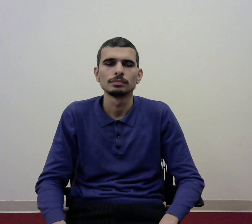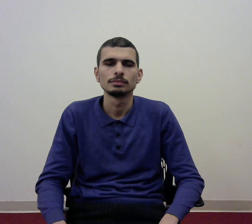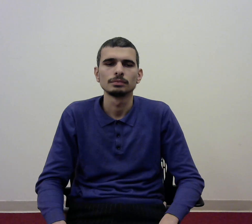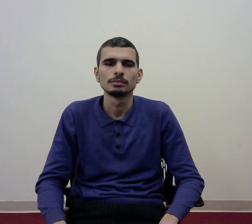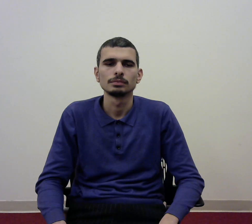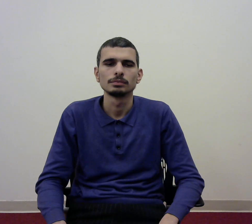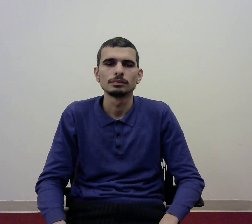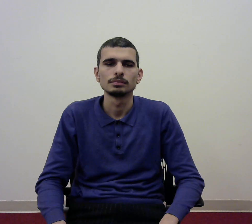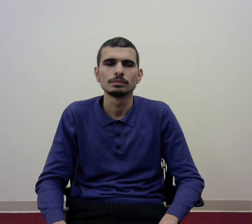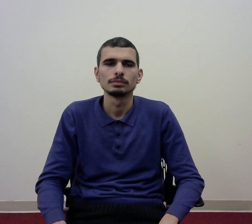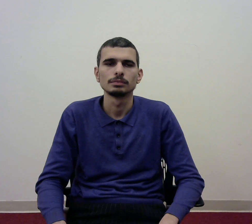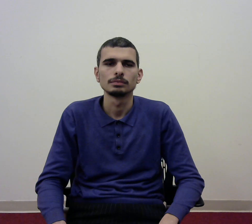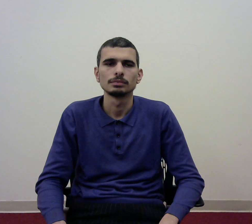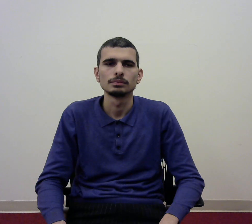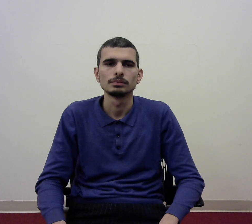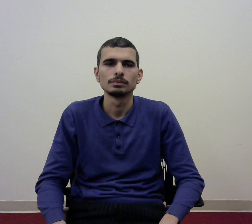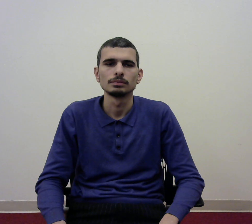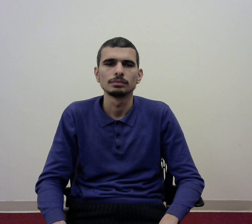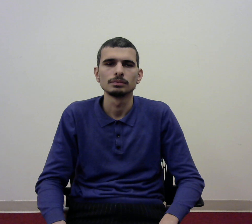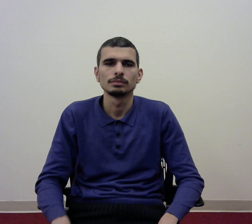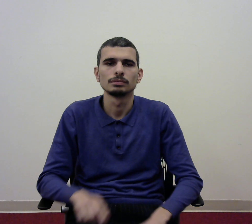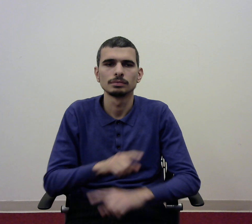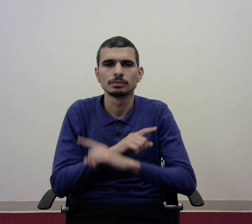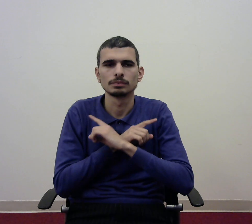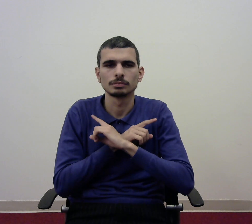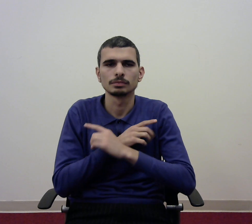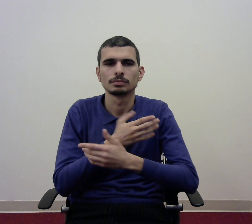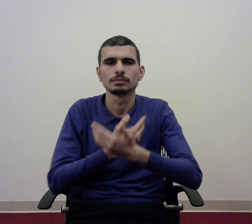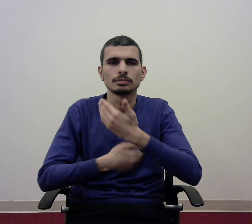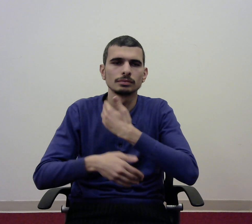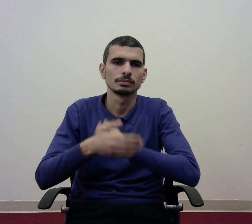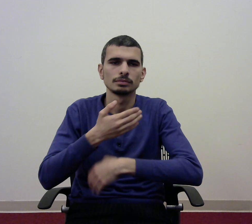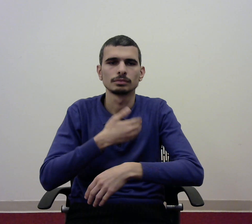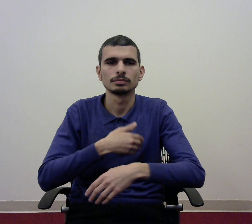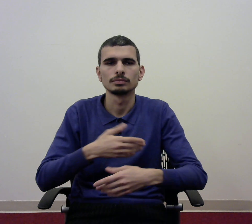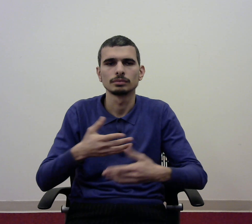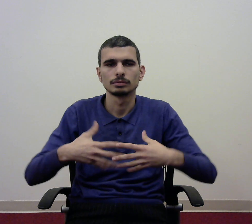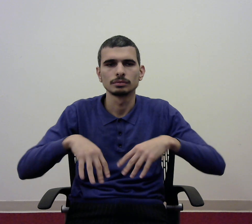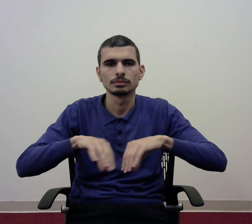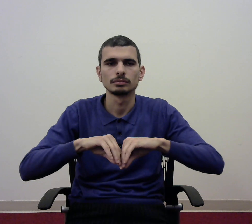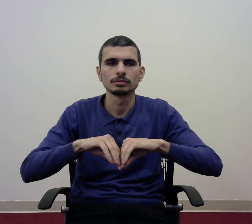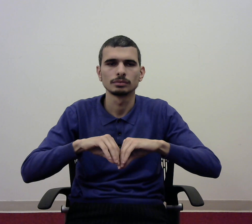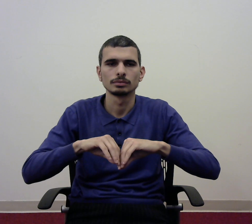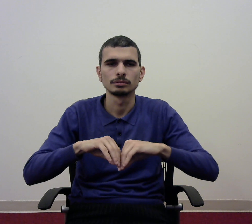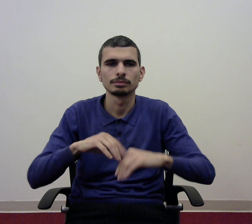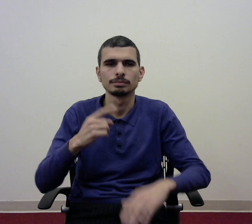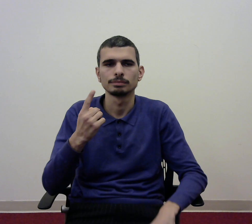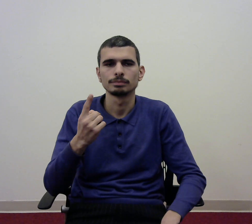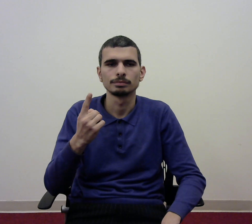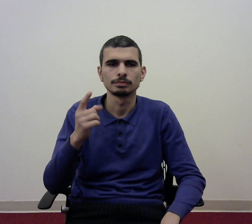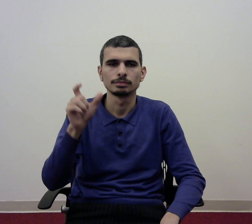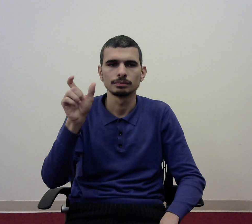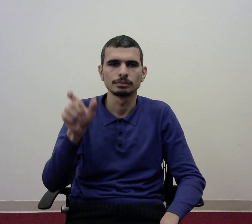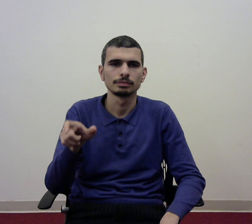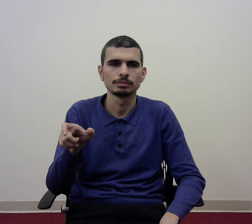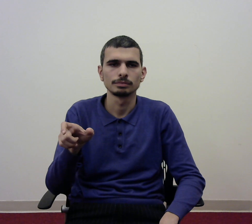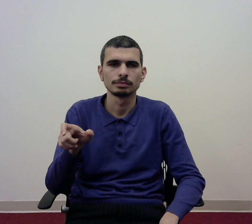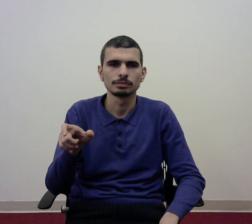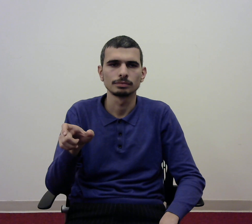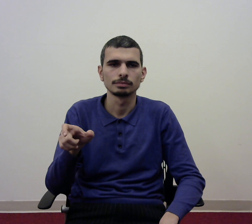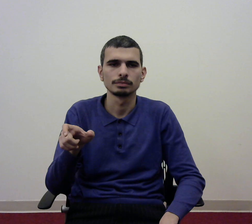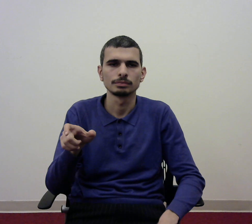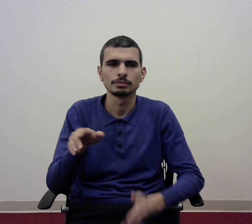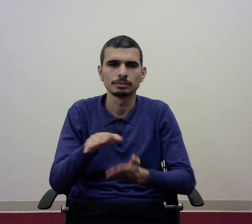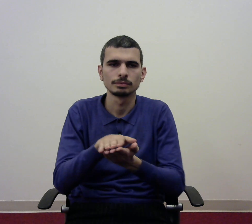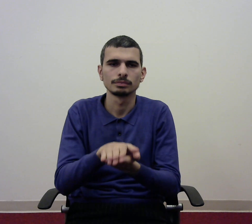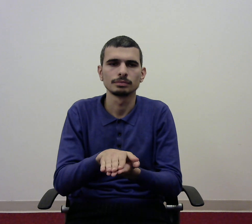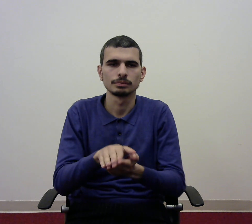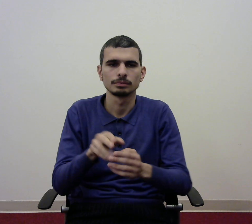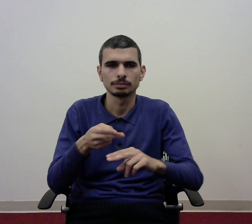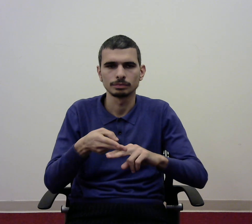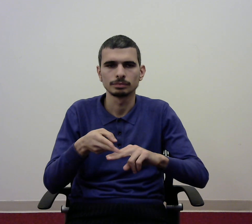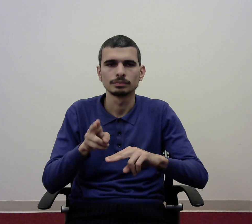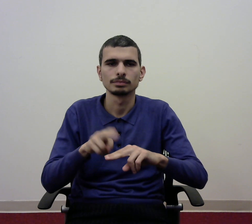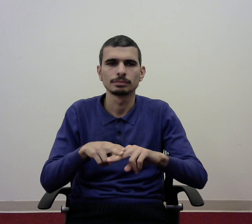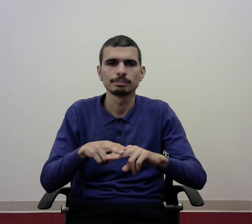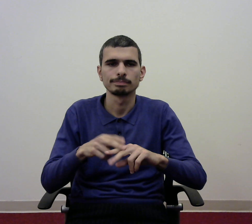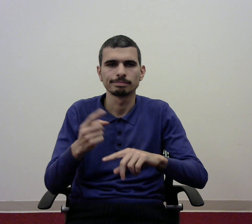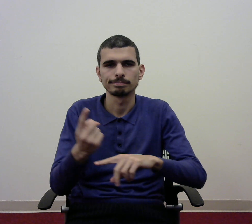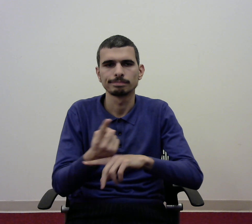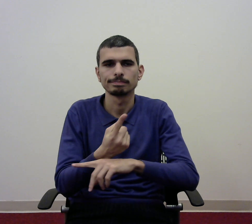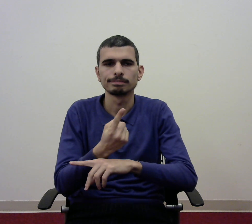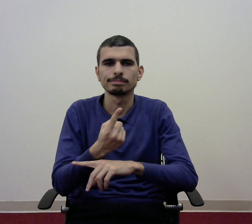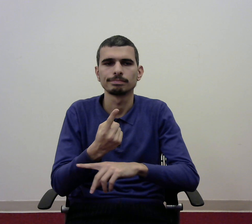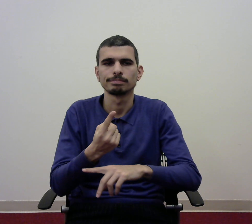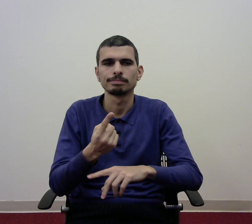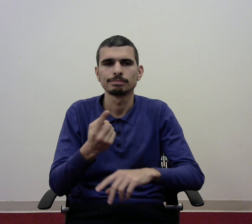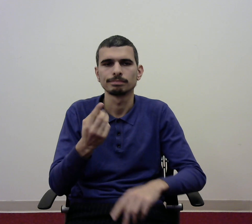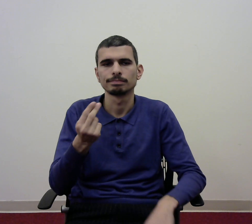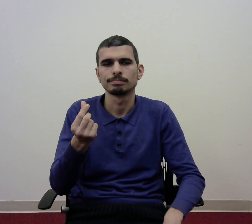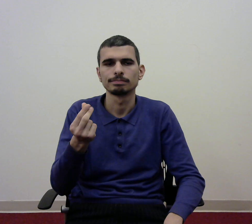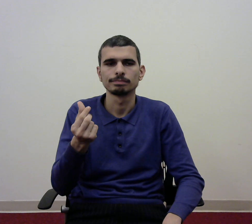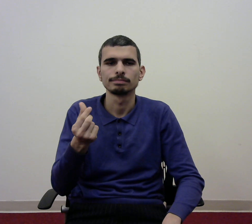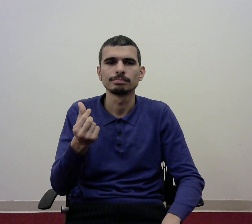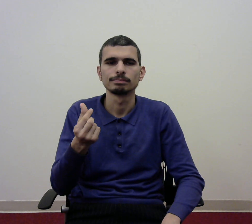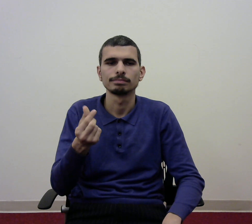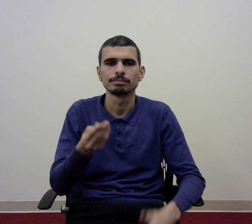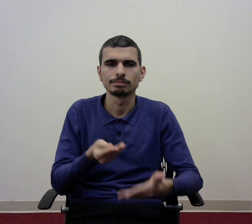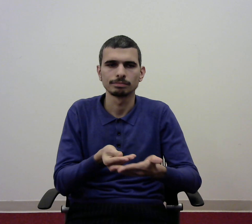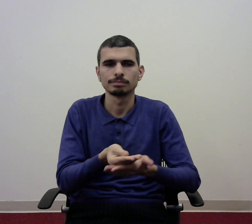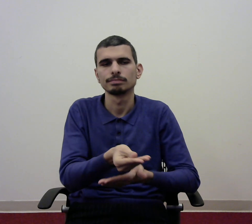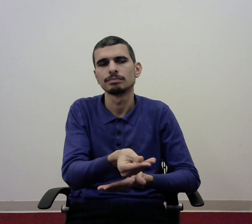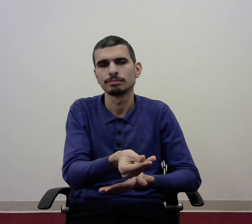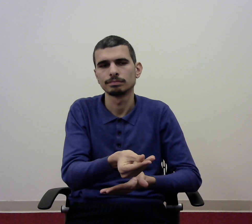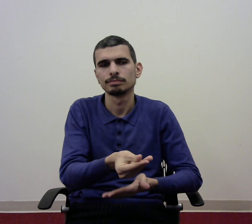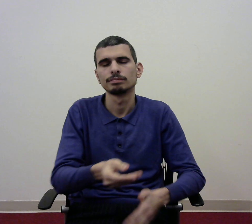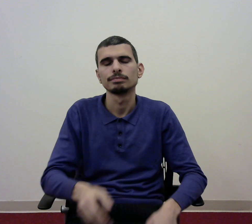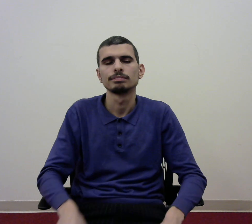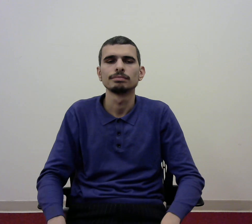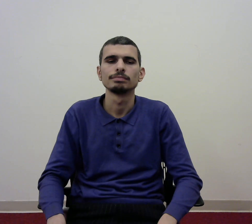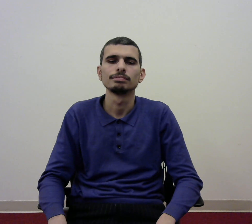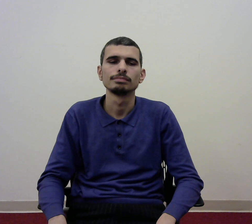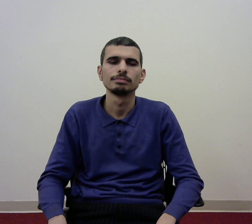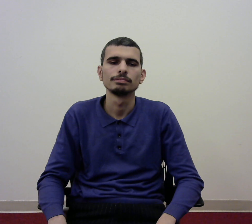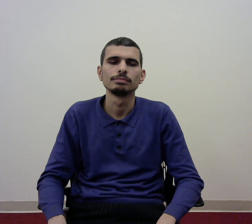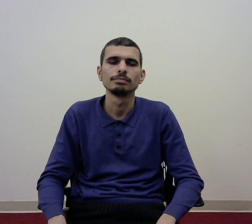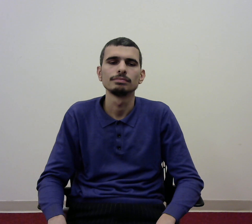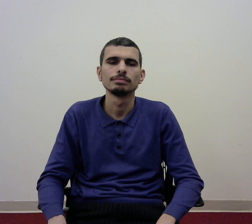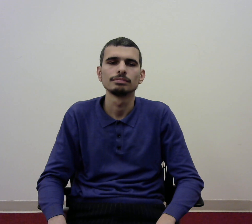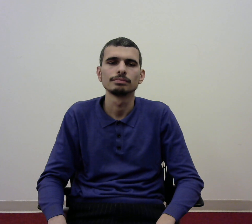Vəfat edən əlilin ailəsindən bir şəxsə dəfn üçün birdəfəlik müavinət ödənilir